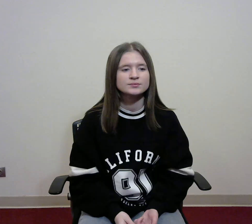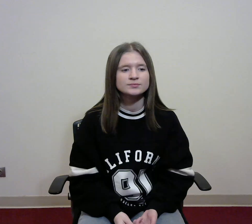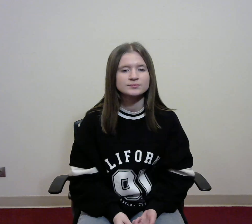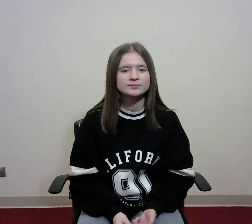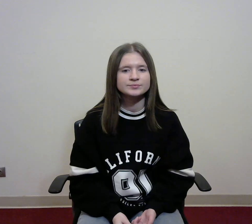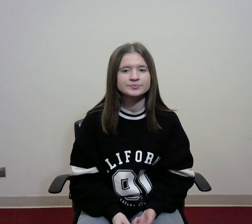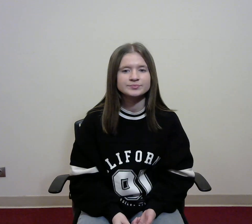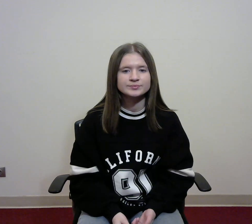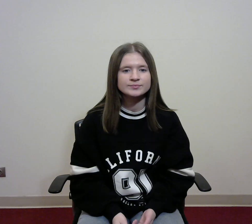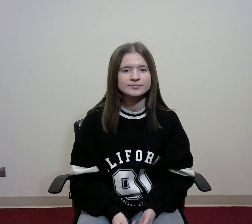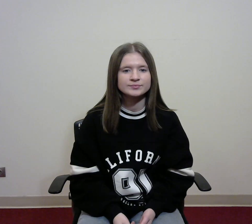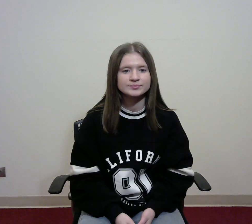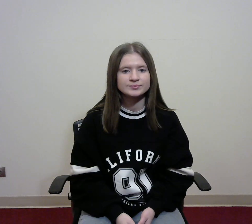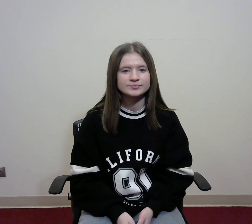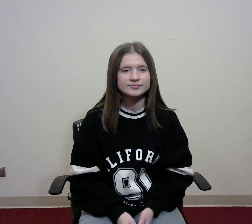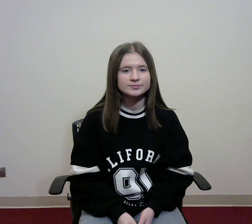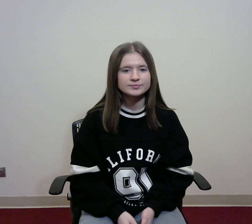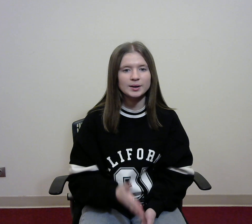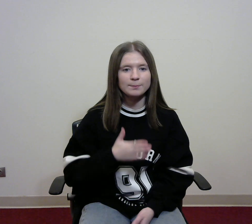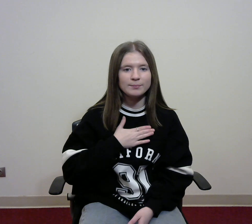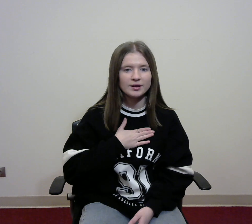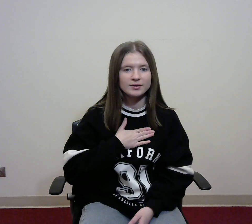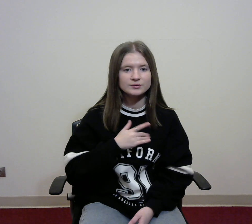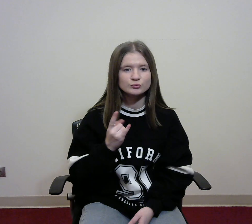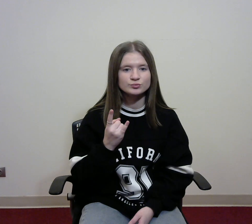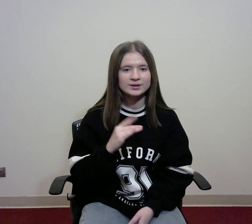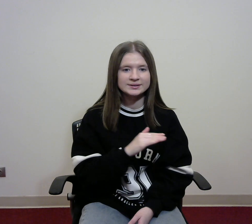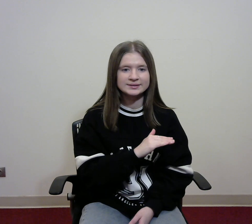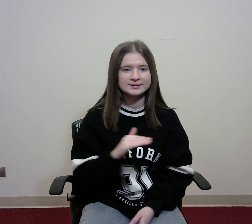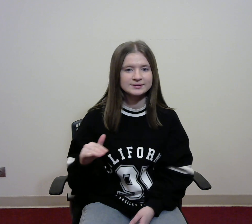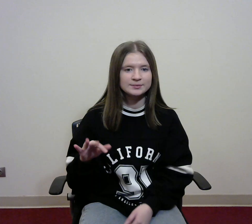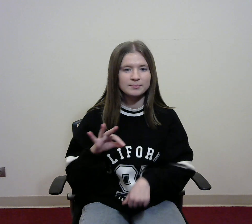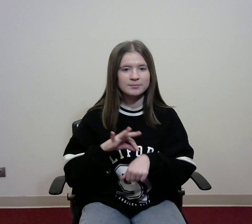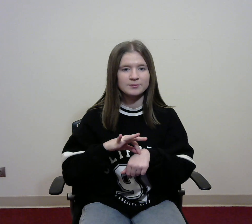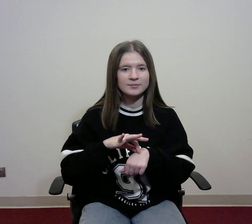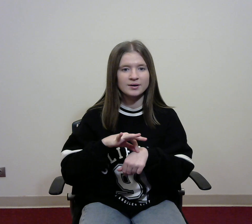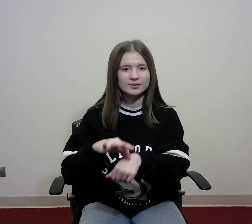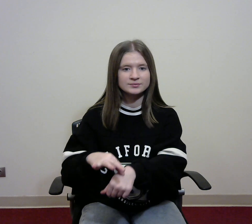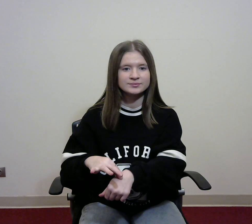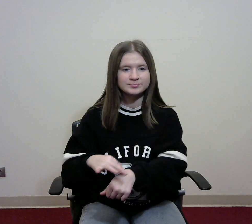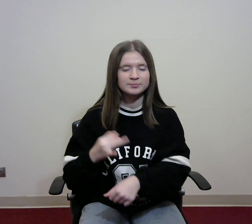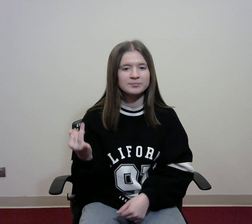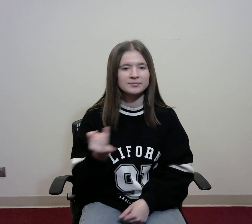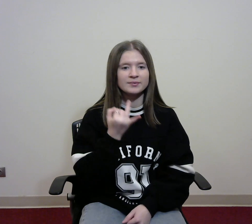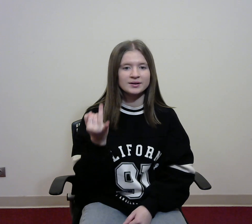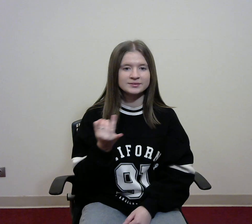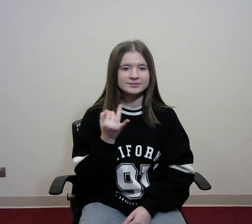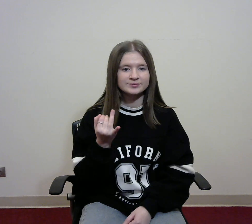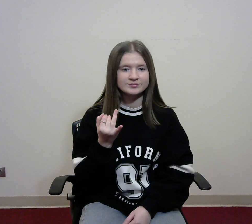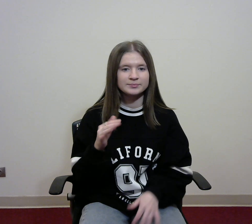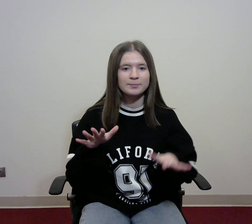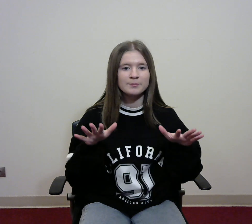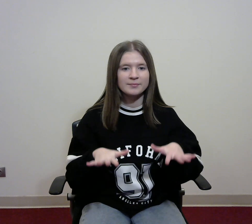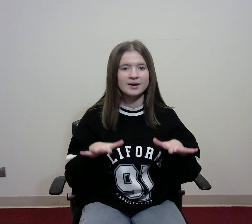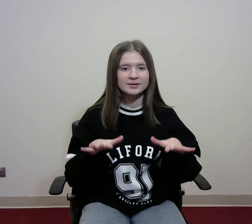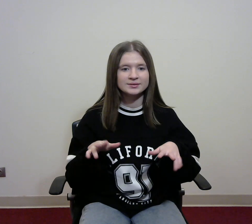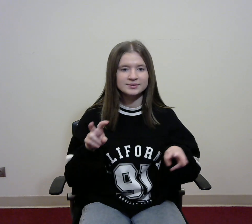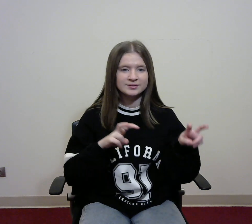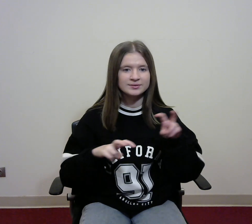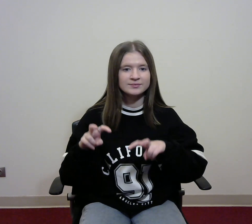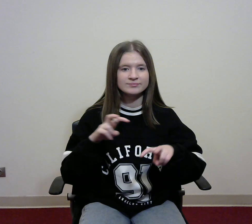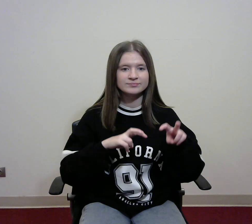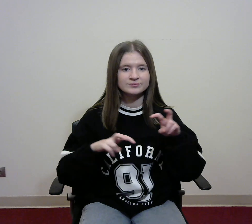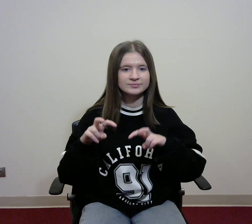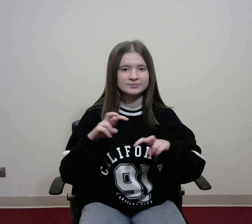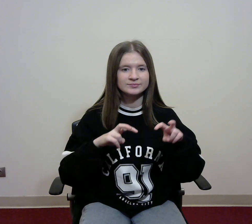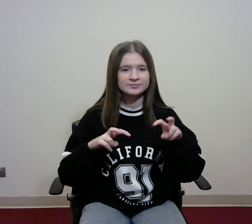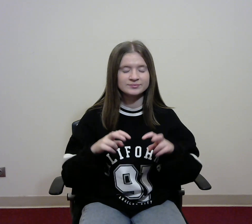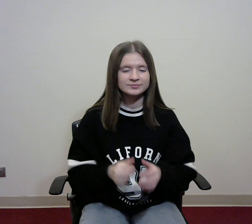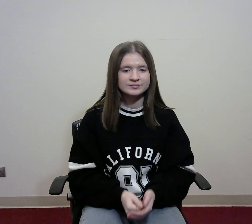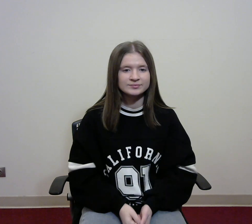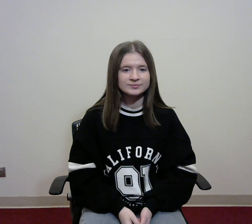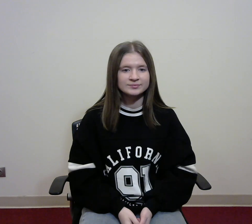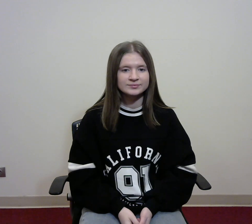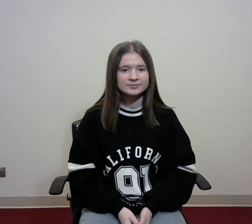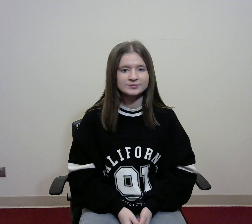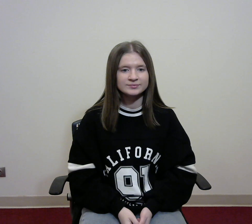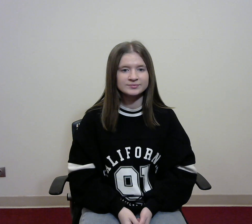Mən uşaqlarımı aparmağa maraqlı yer axtarıram